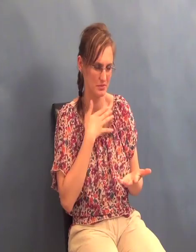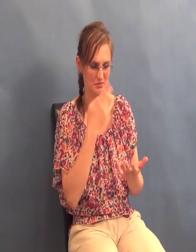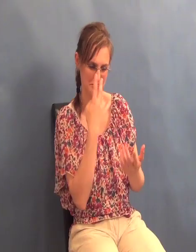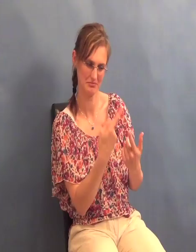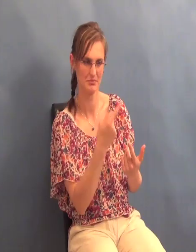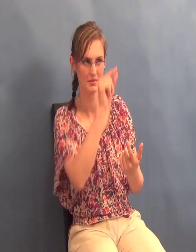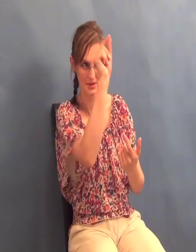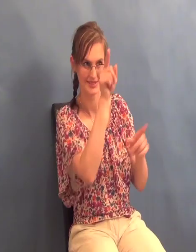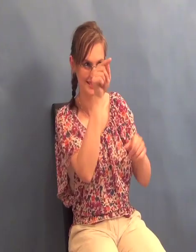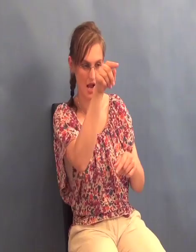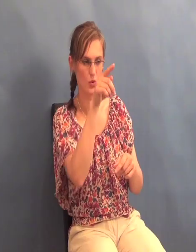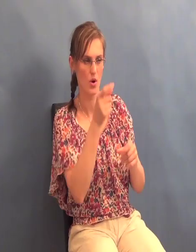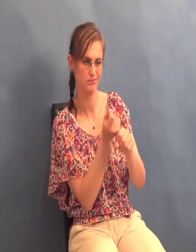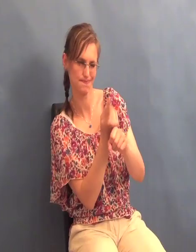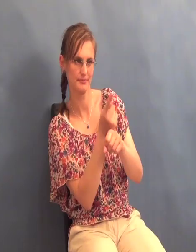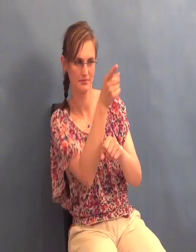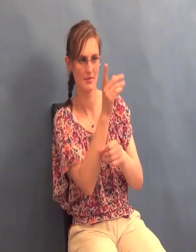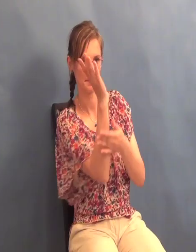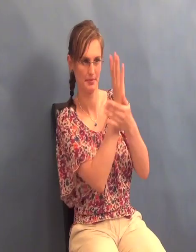"Jeśli w oknie narysowane są znaki zapytania, to rzucaj i rozbijaj szyby".